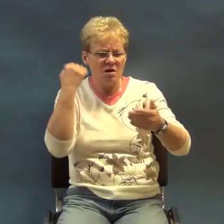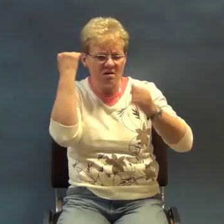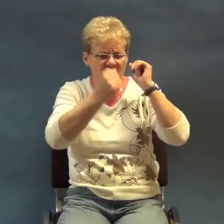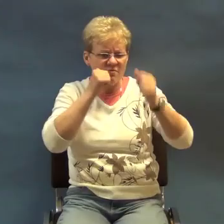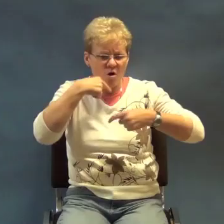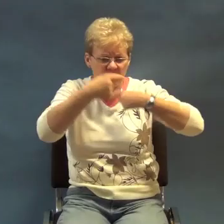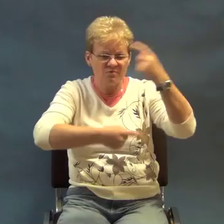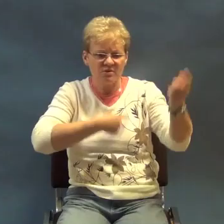Opowiadają, co było.